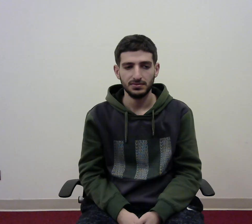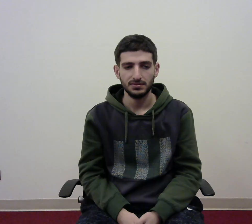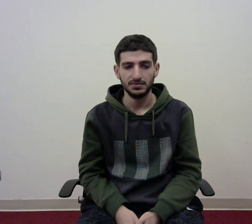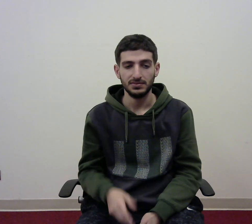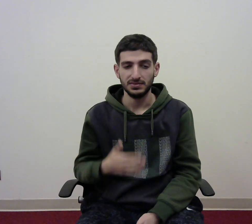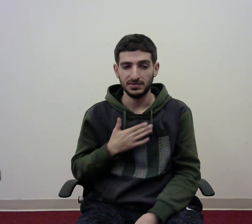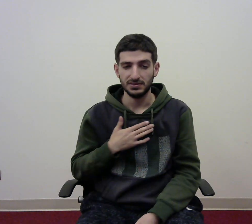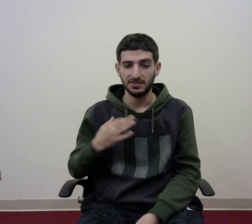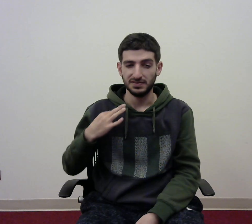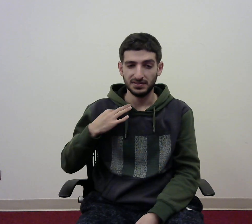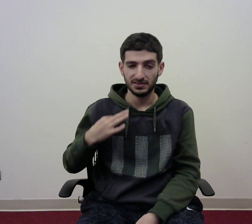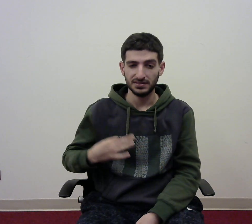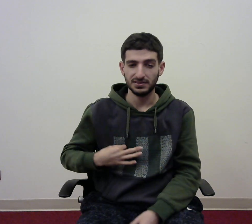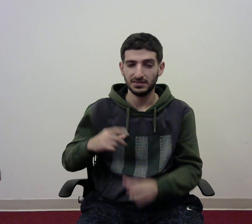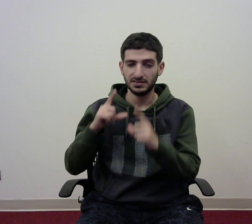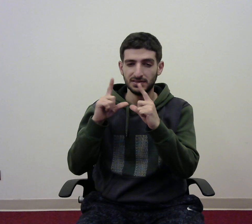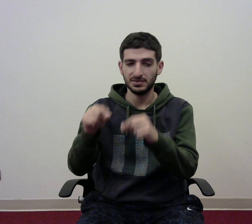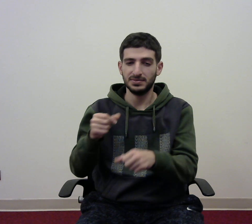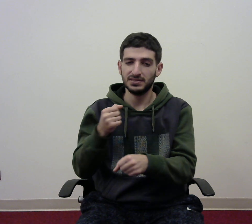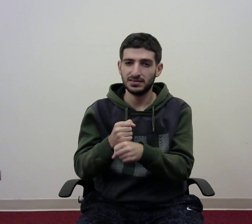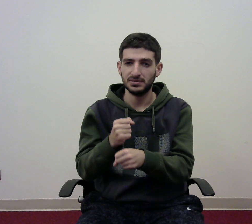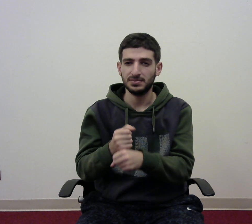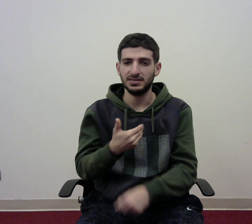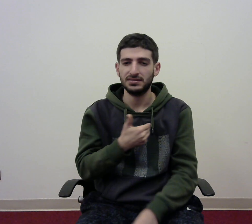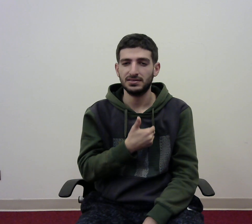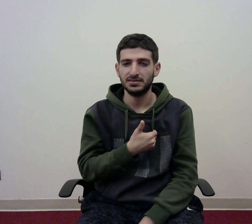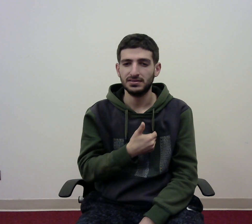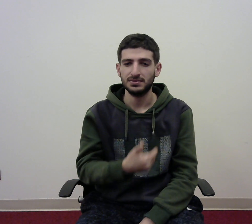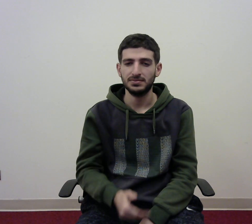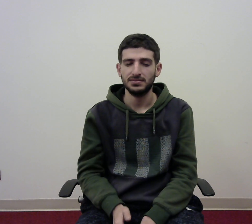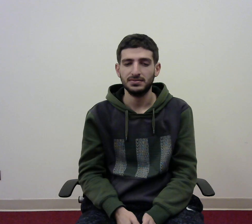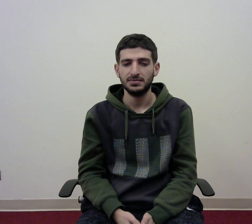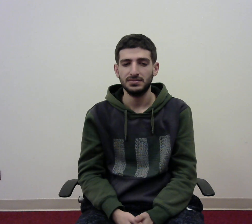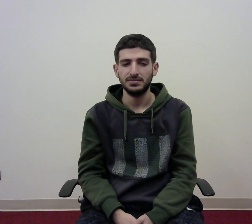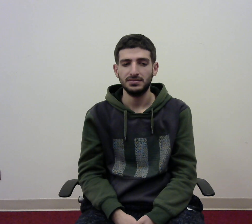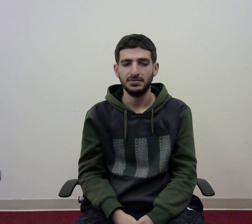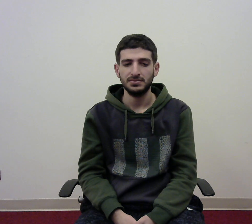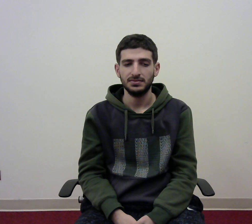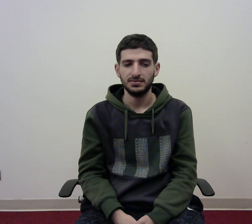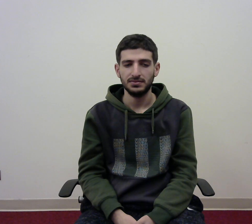Mən Fransaya səyahet etmək istəyirəm